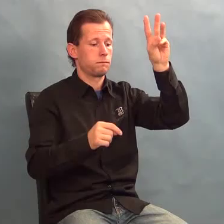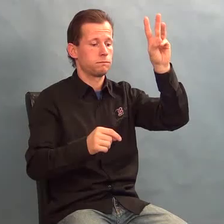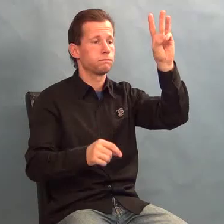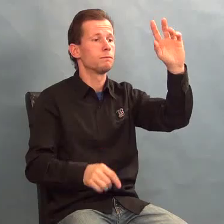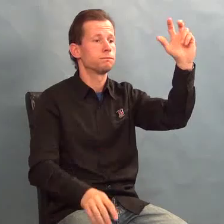Czwartek...